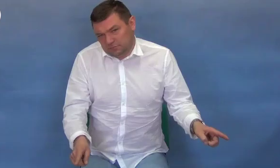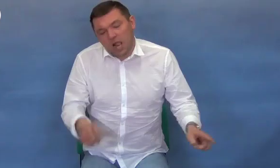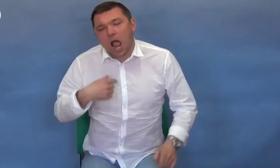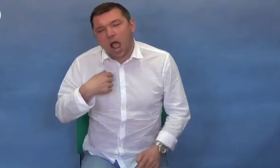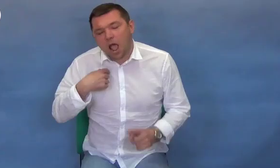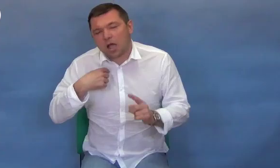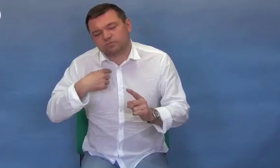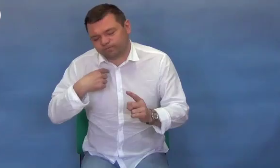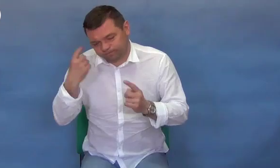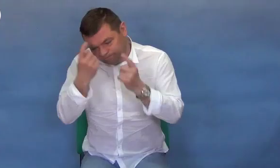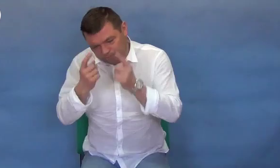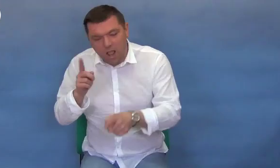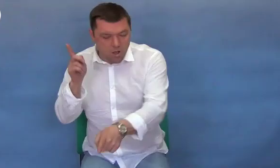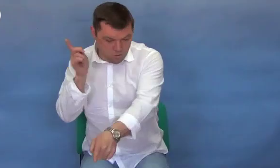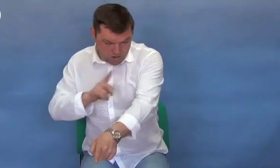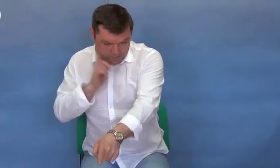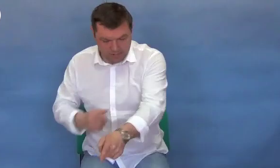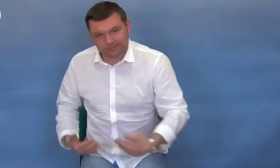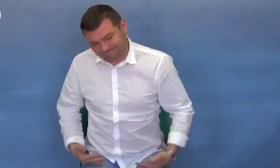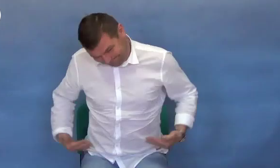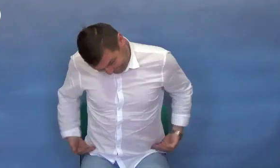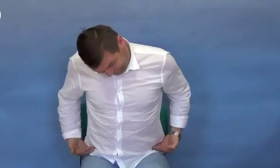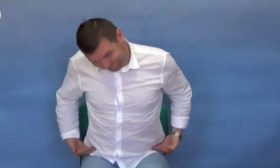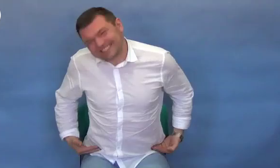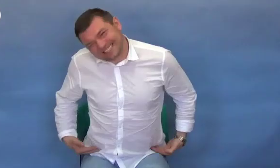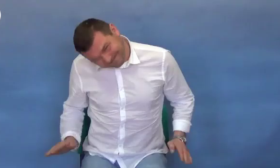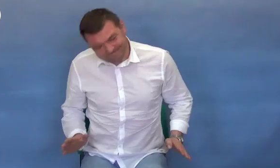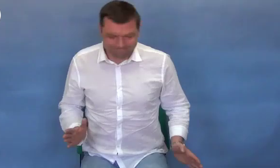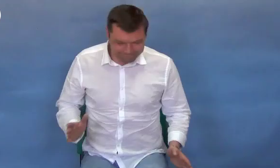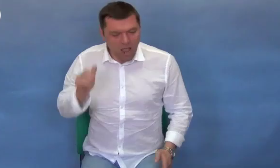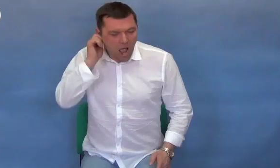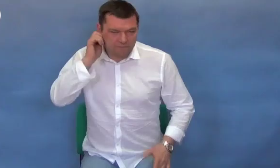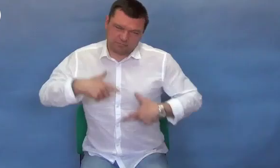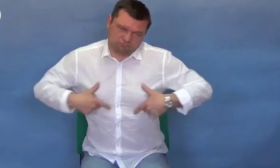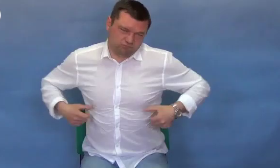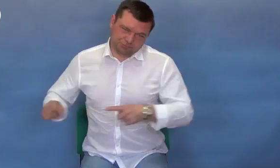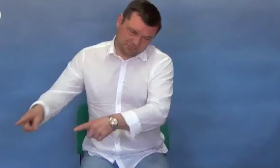Ja myślę, że mężczyźni w majtkach, a kobiety mogą bez biustonoszy.